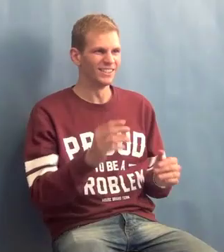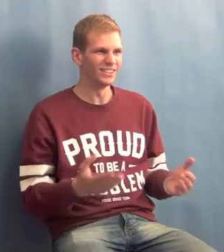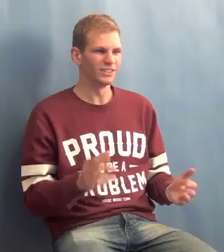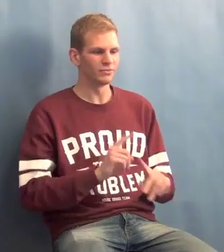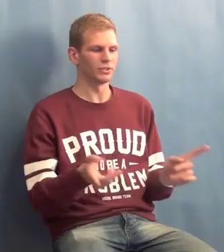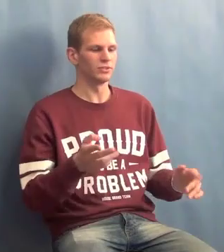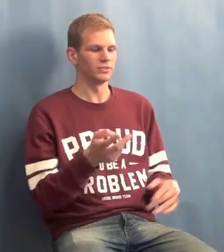Tak, sanki.